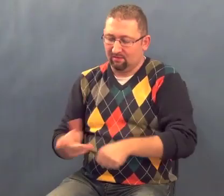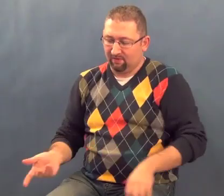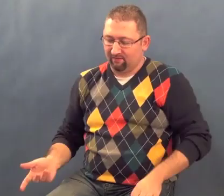Na pewno.